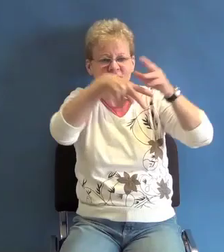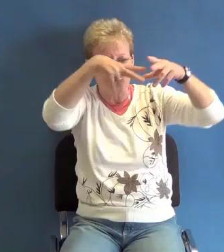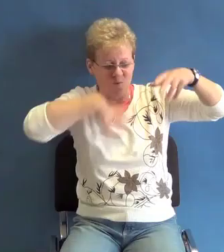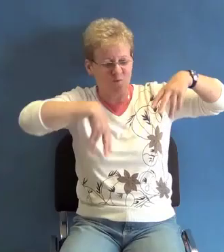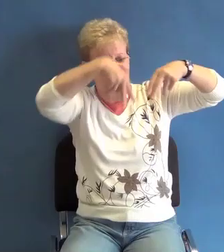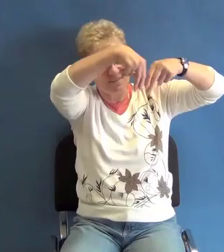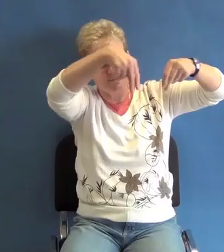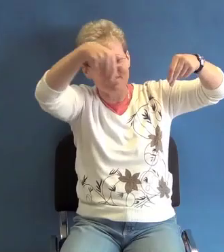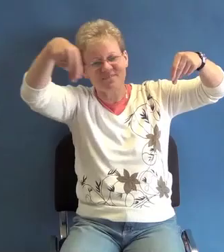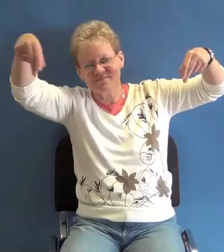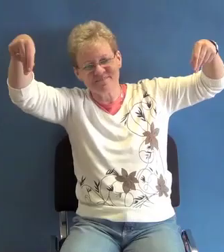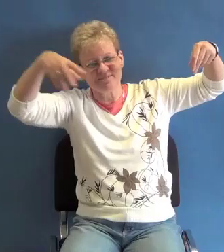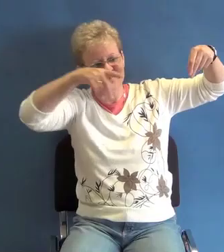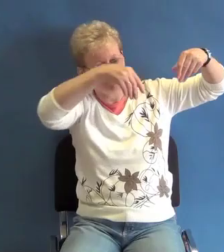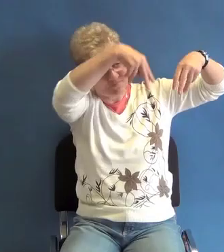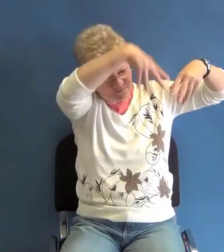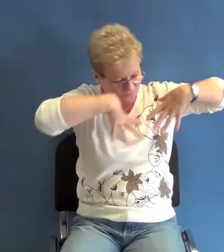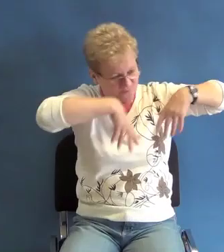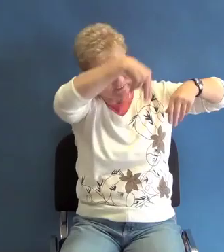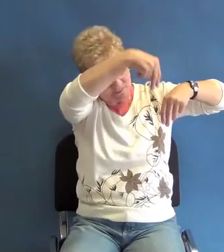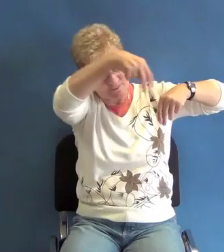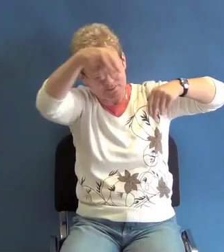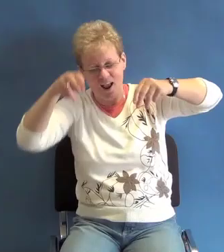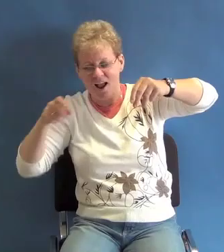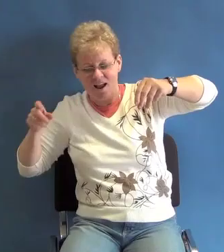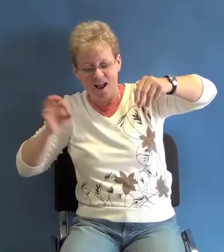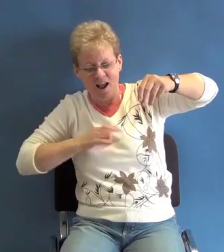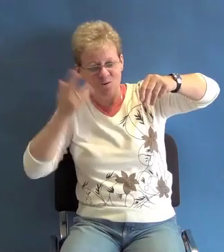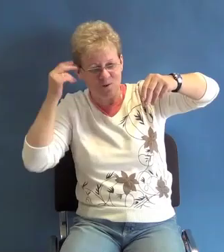Bo królik wskoczył w ubranie, które wisiało na sznurku.